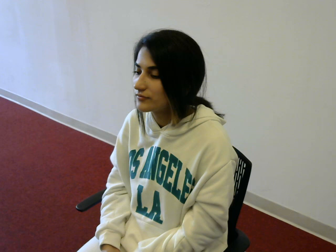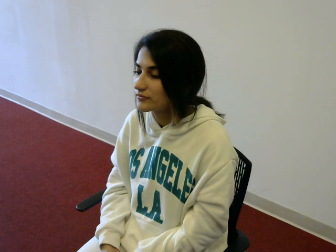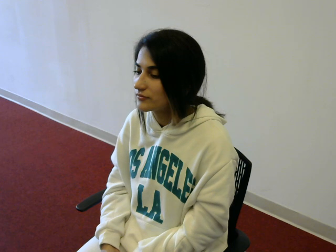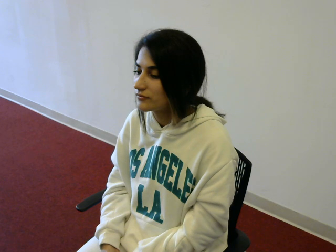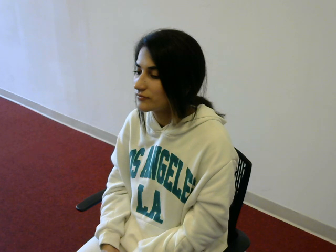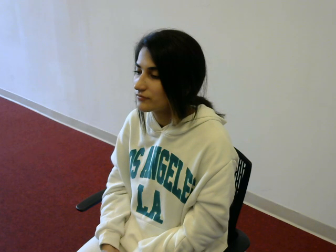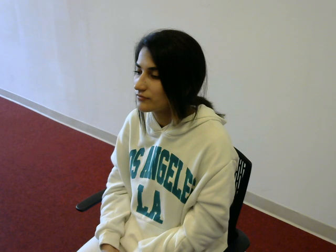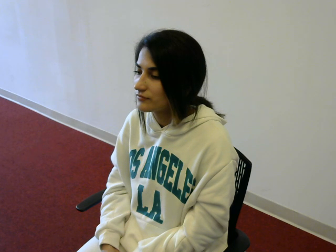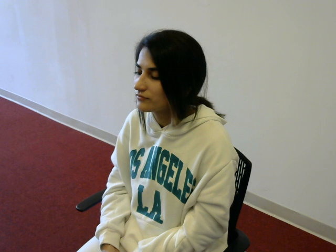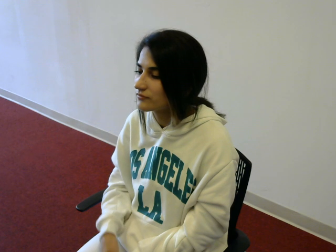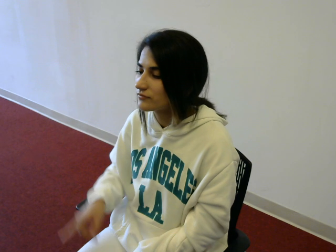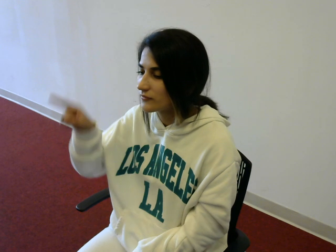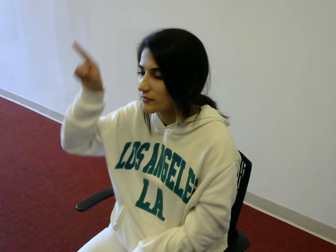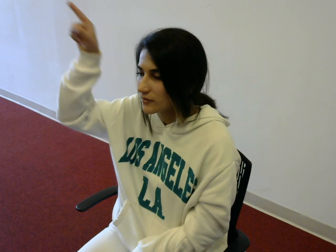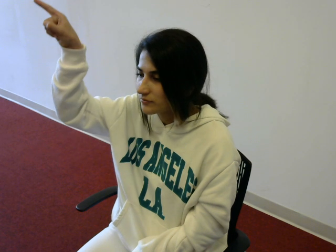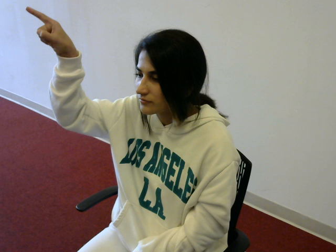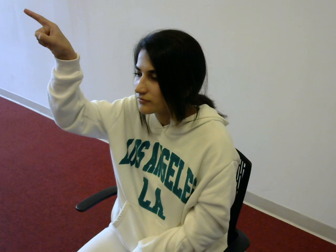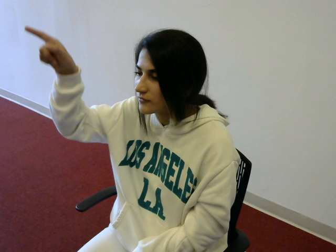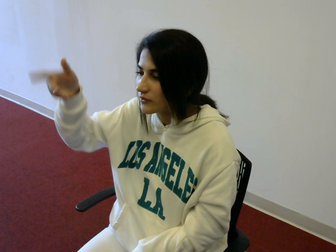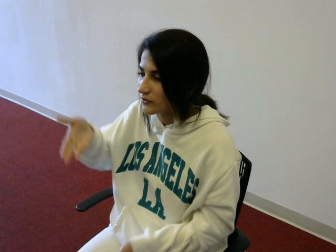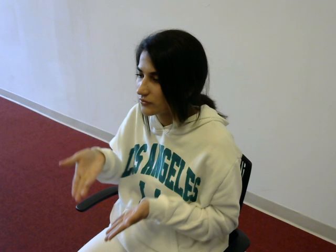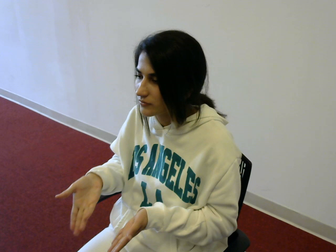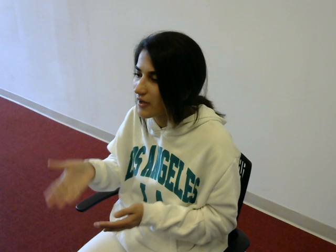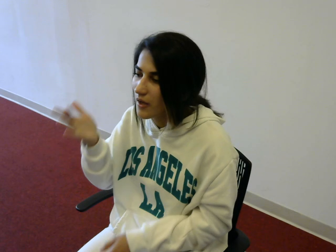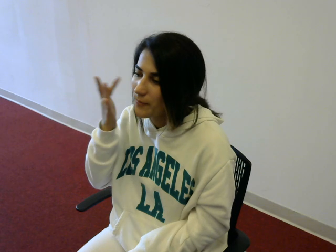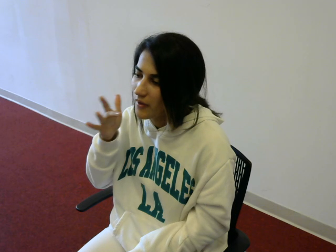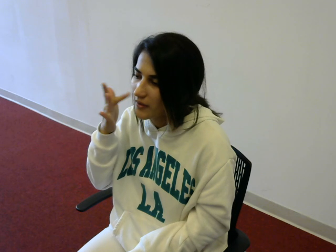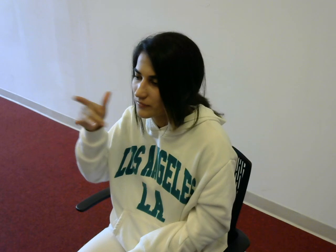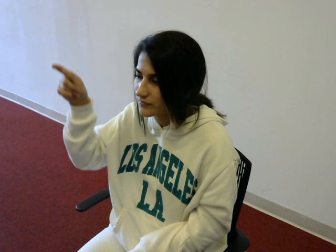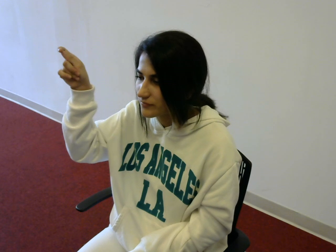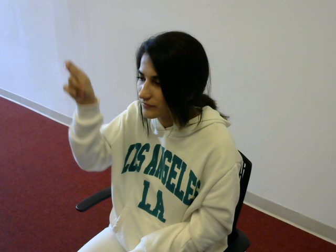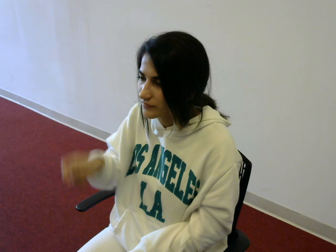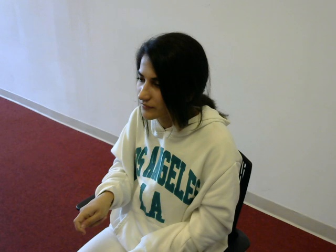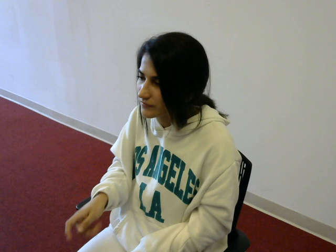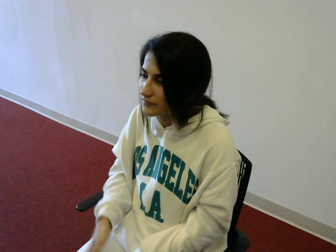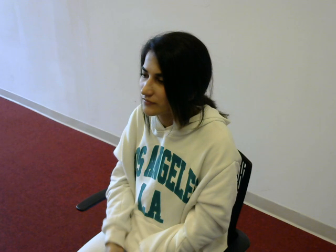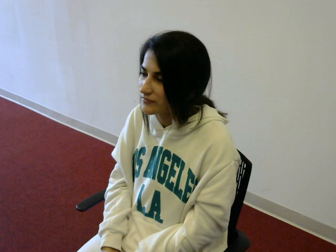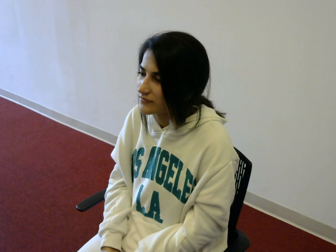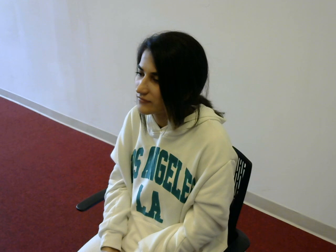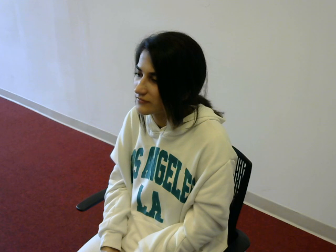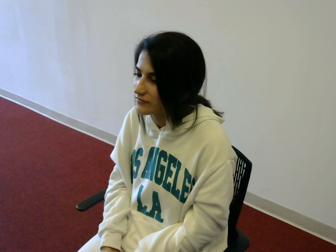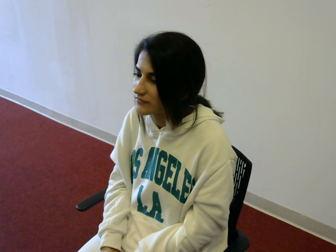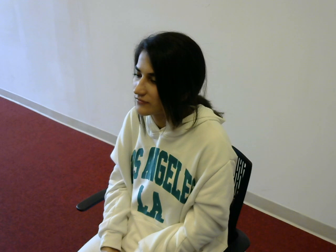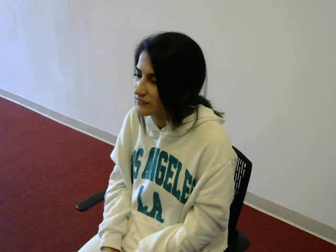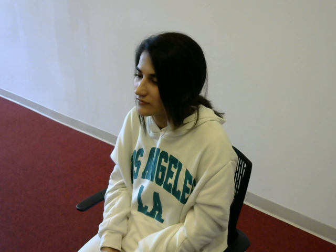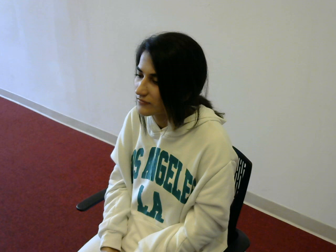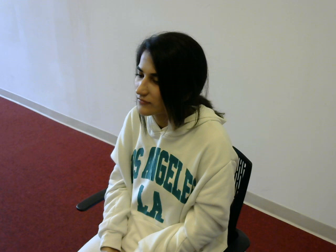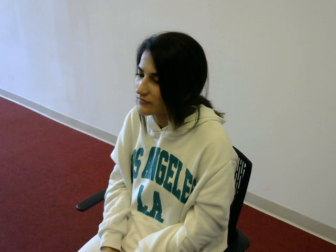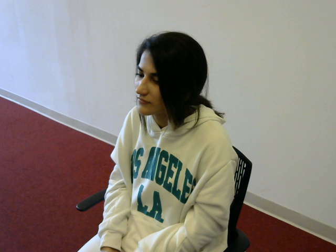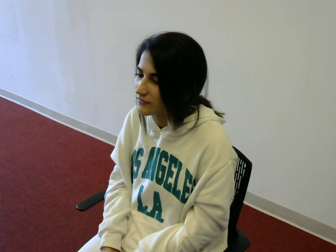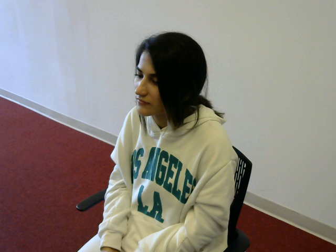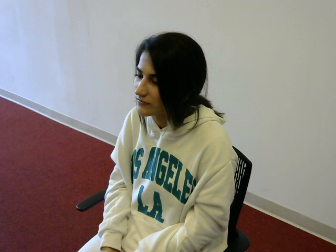O bura Amerikadan gəlib